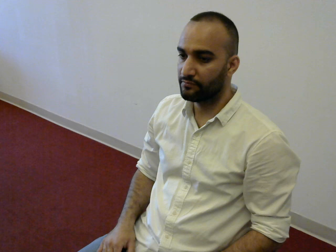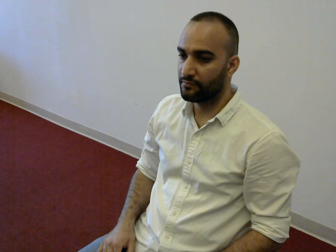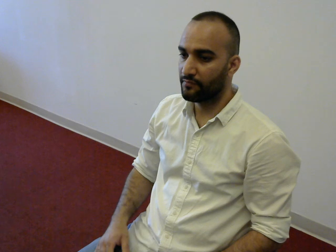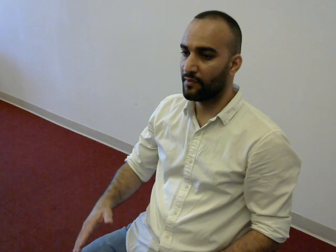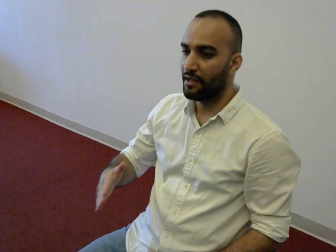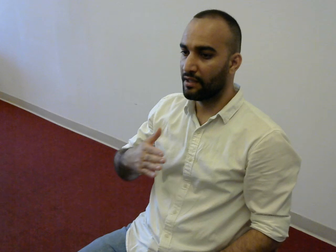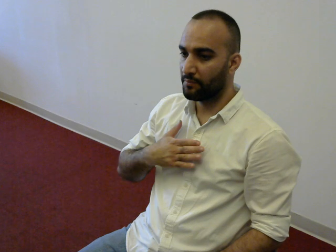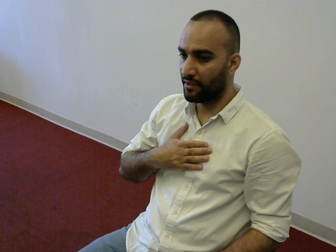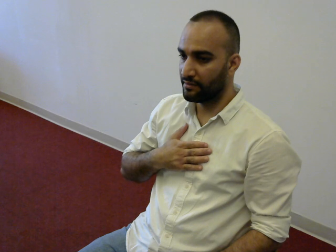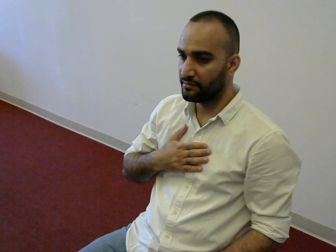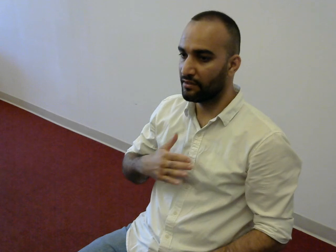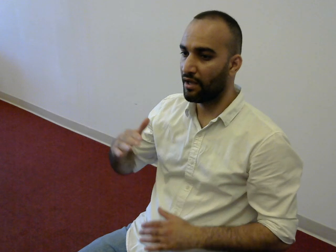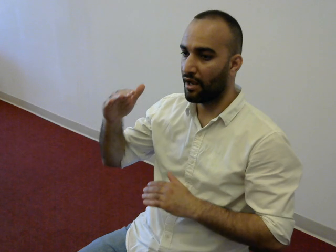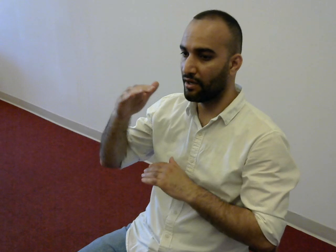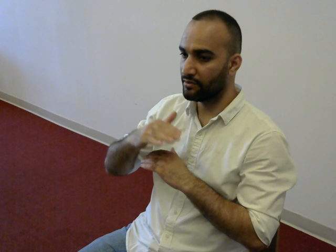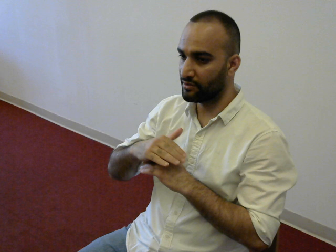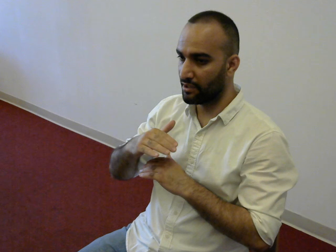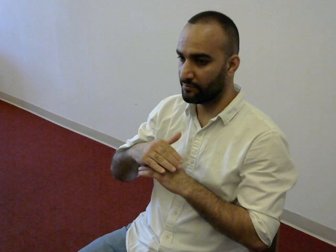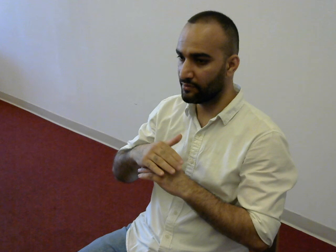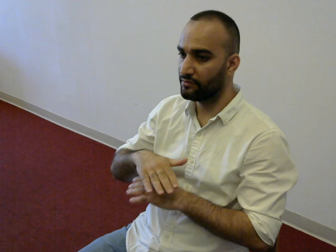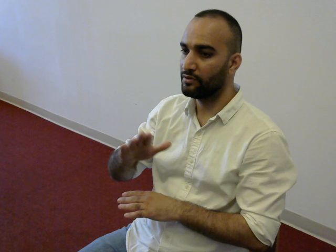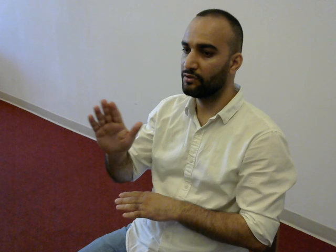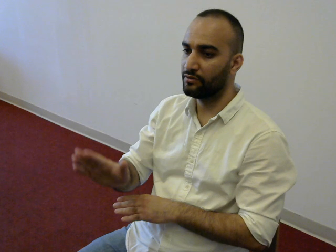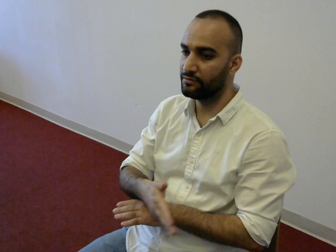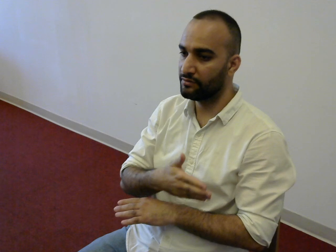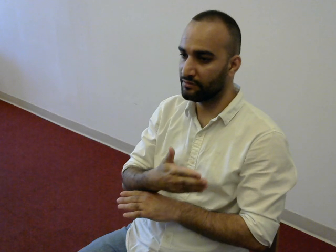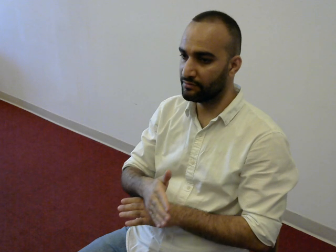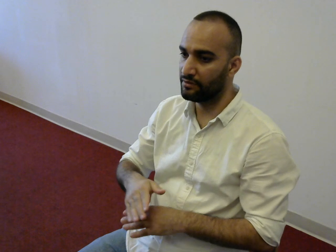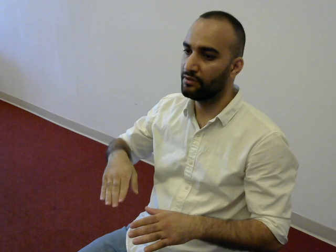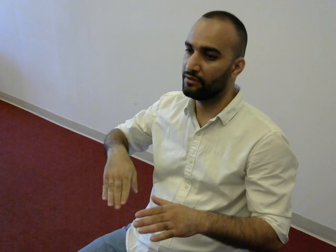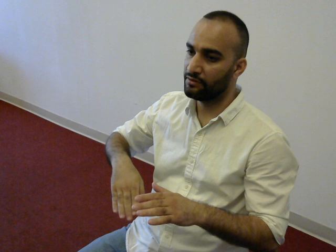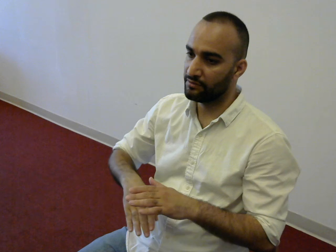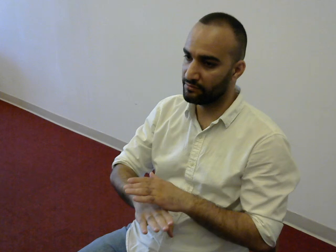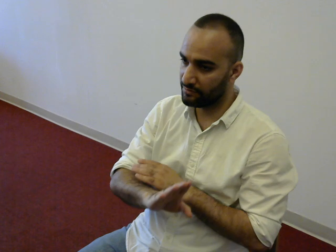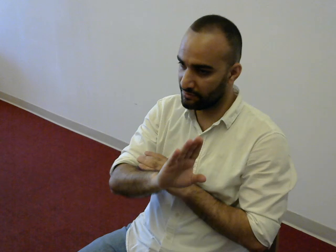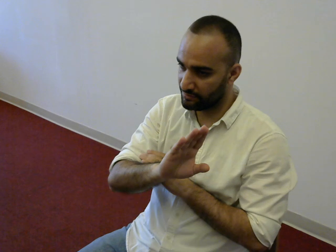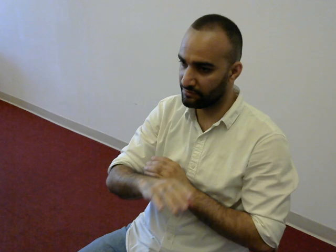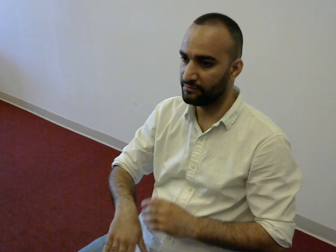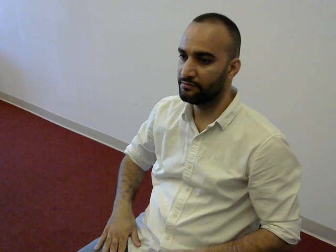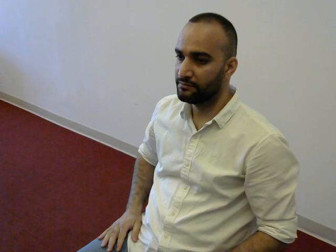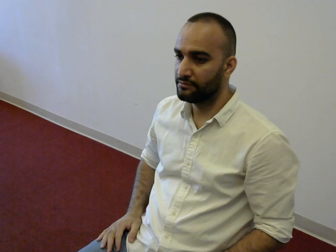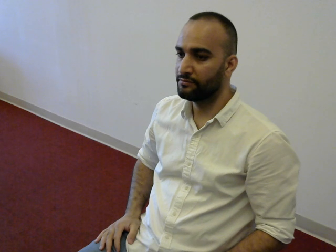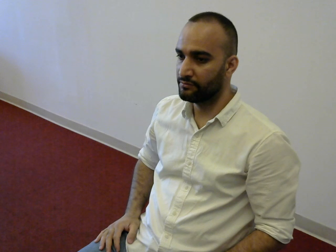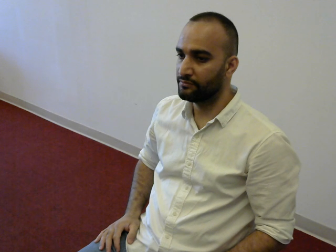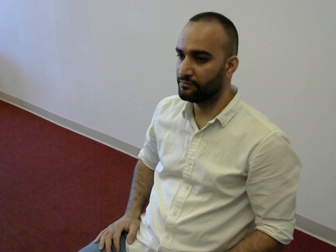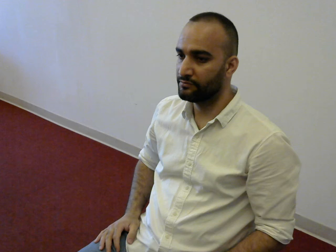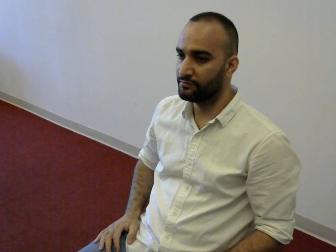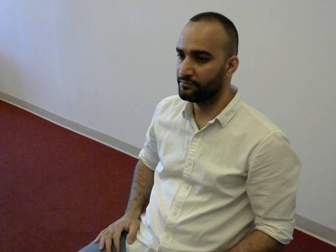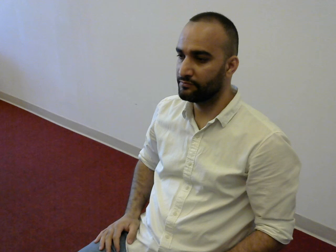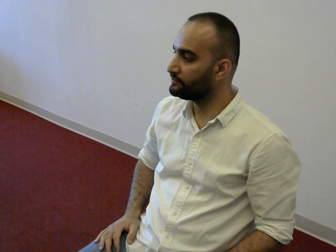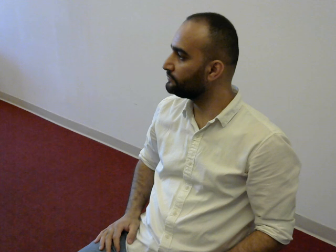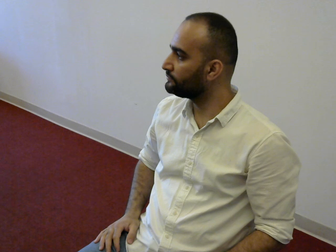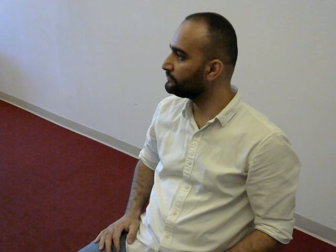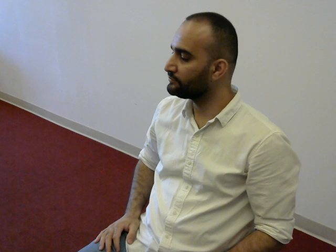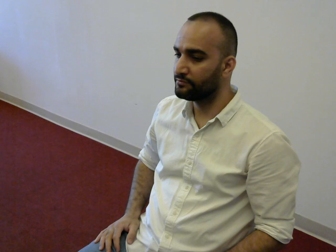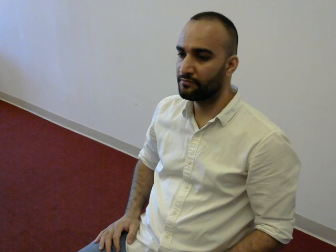Mən axşamlar gəzməyə çıxıram